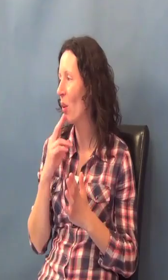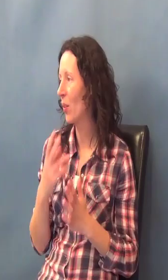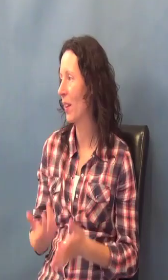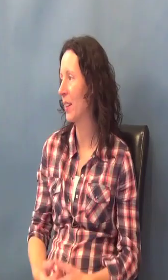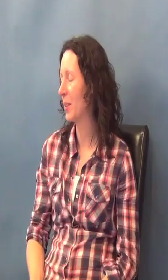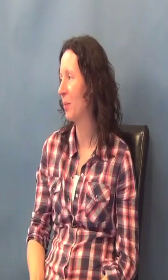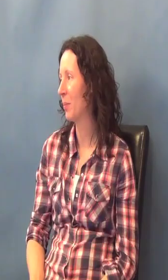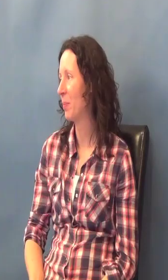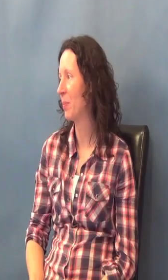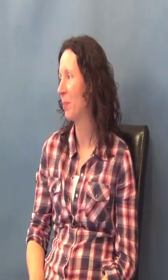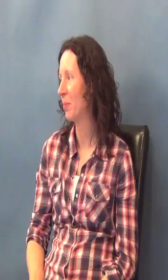Szkoda wody.